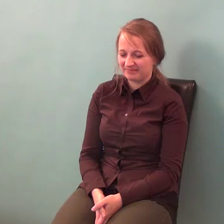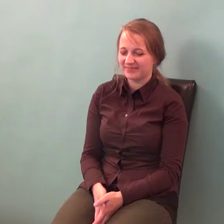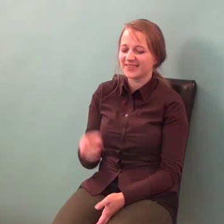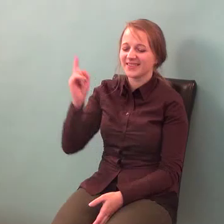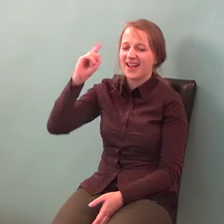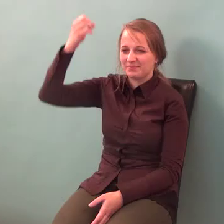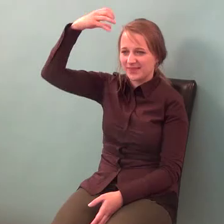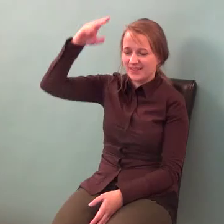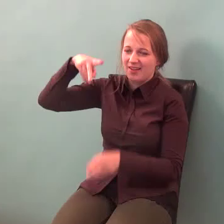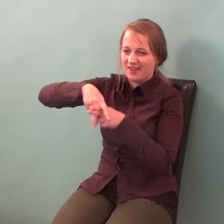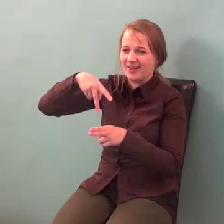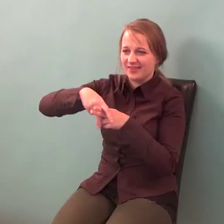Zakaz prysznica dla koni.